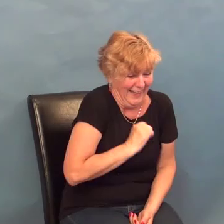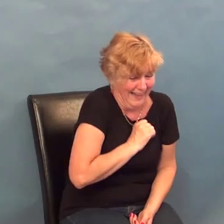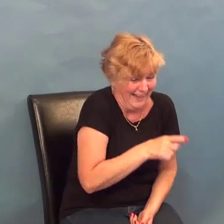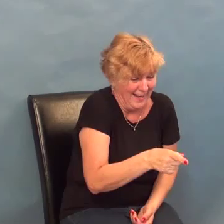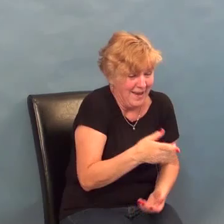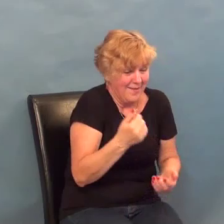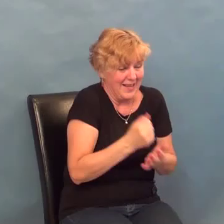Praca, sprzątanie.